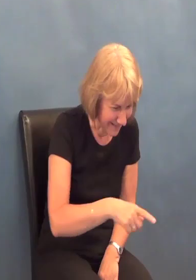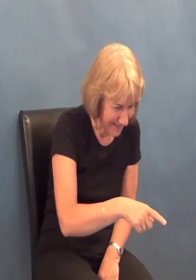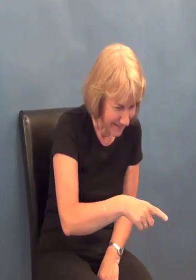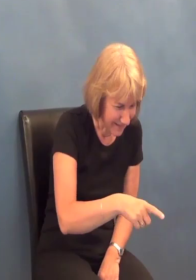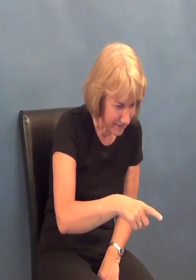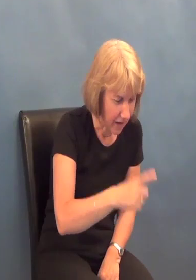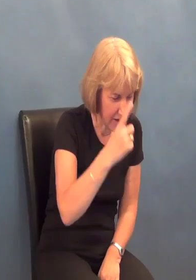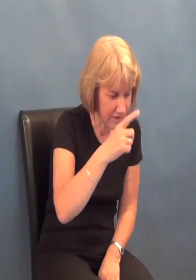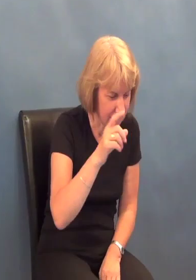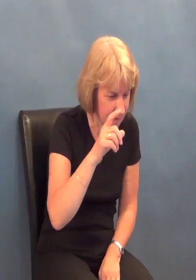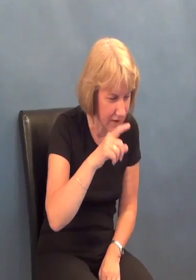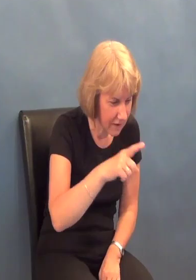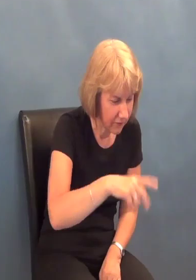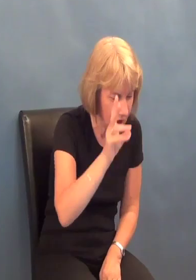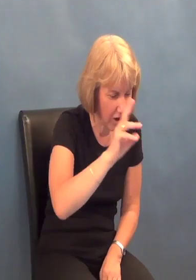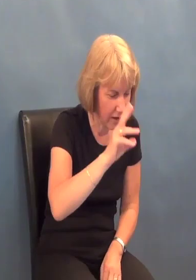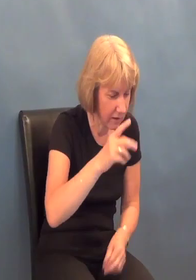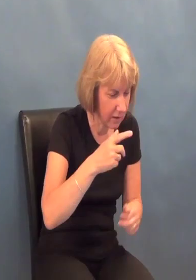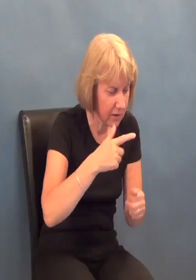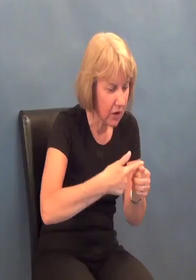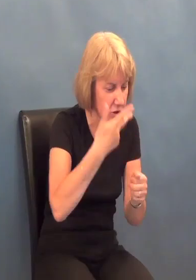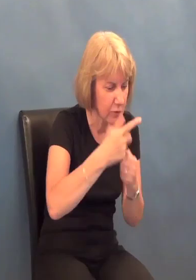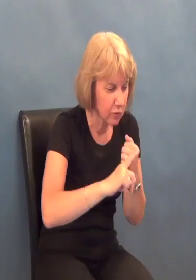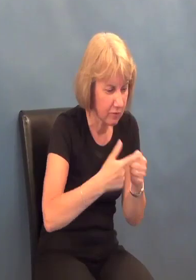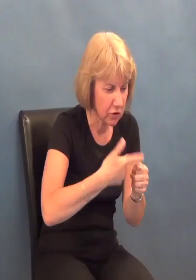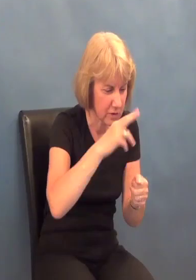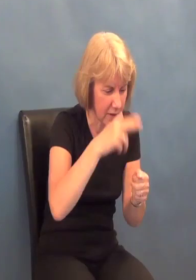Jest jeden, wtorek, dwudziestego trzeciego.